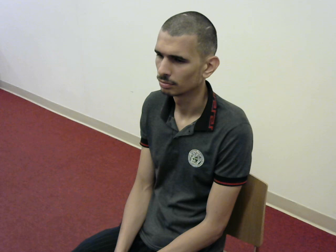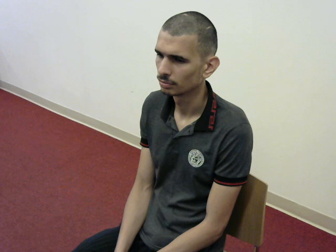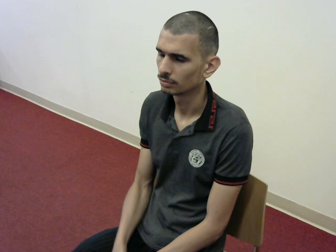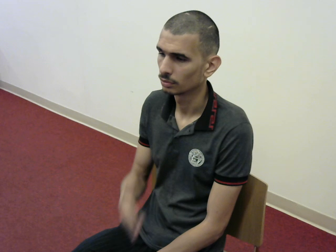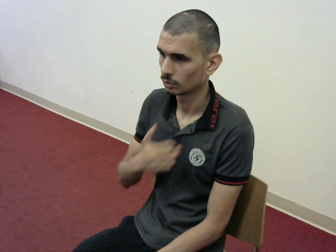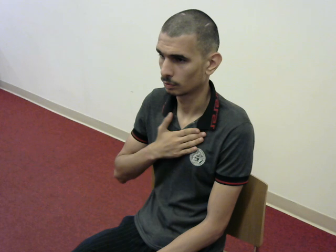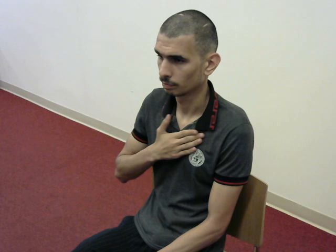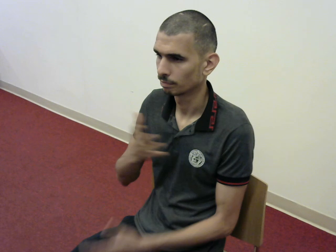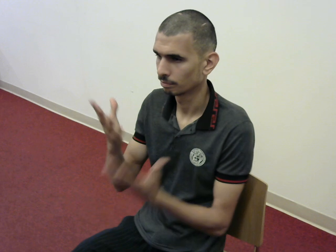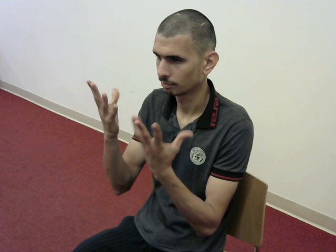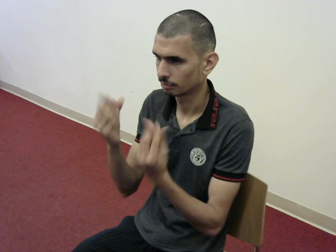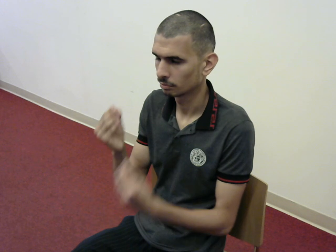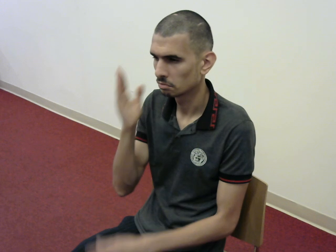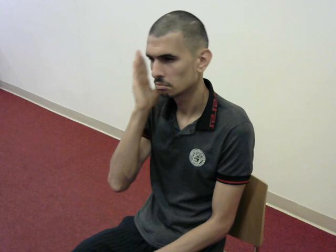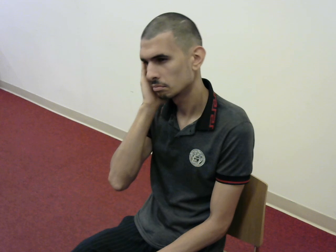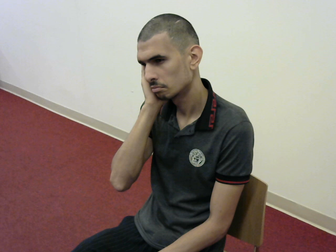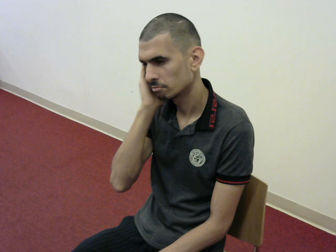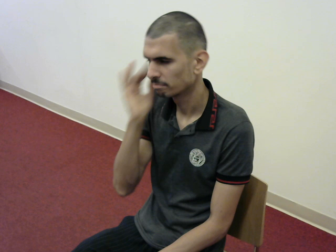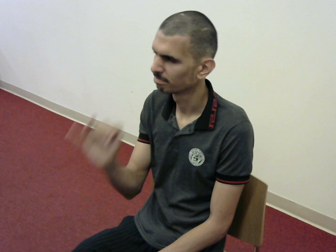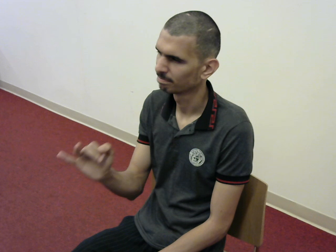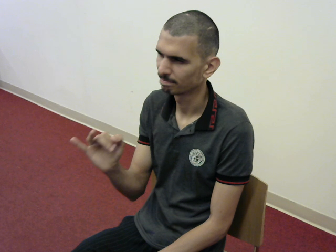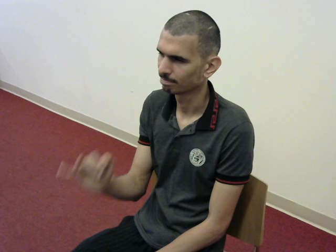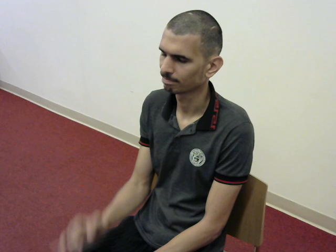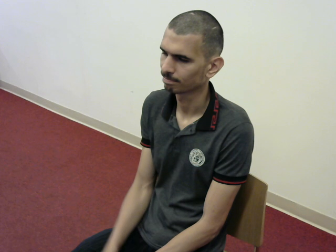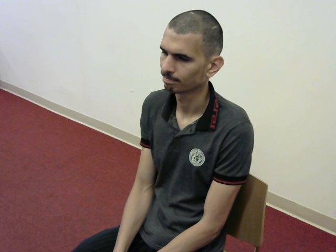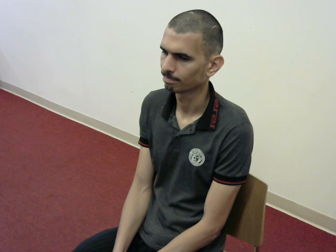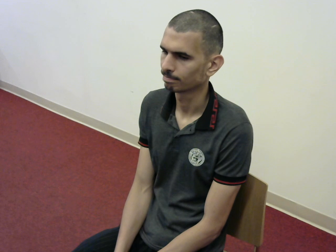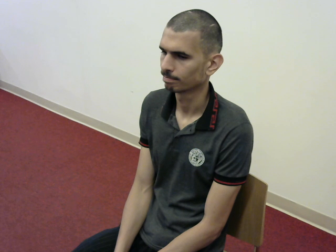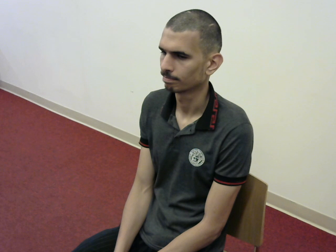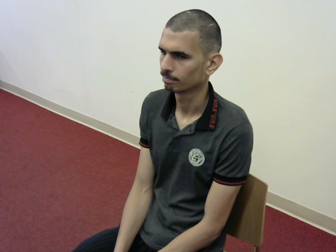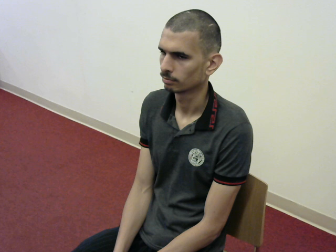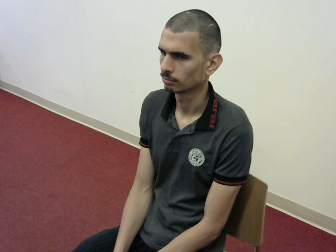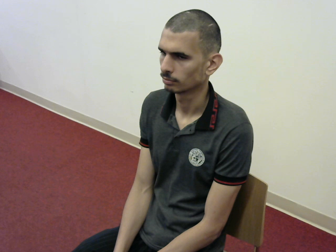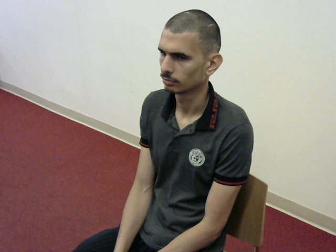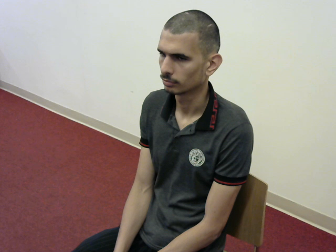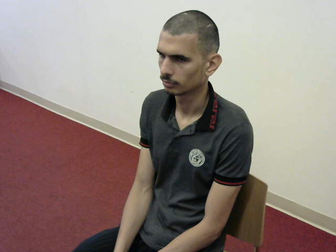Mən bu gün pis yatmışam